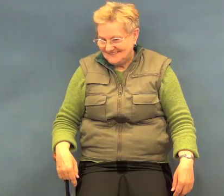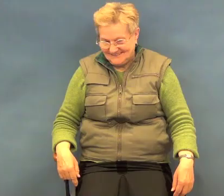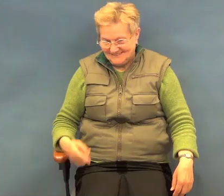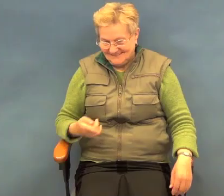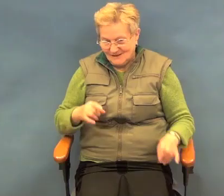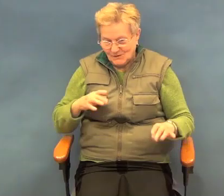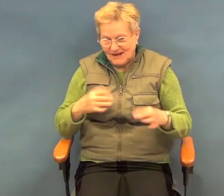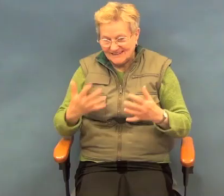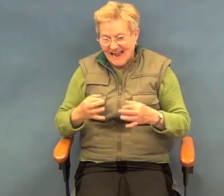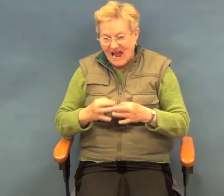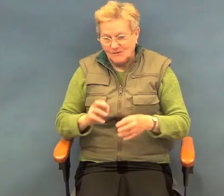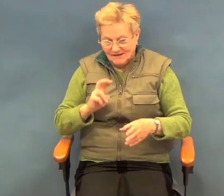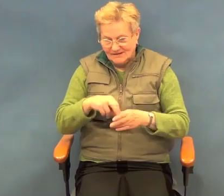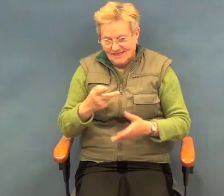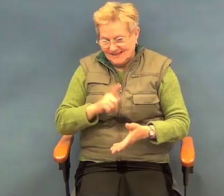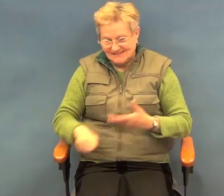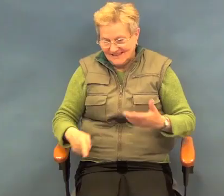Ta osoba chciała w biegu wsiąść do samochodu, ale jej się to nie udało.